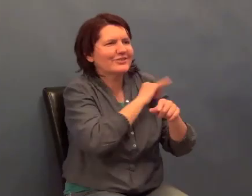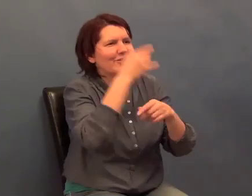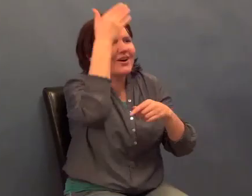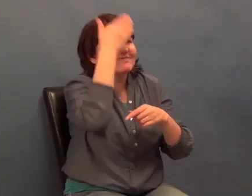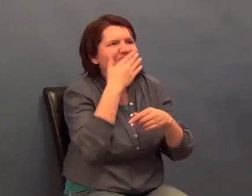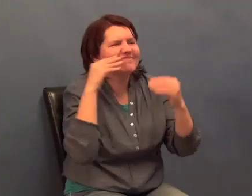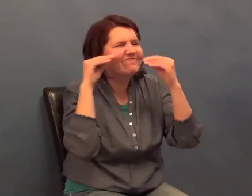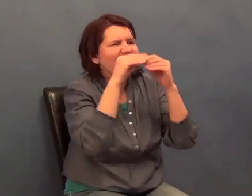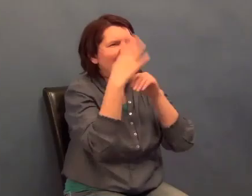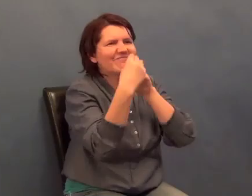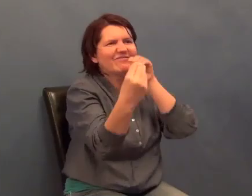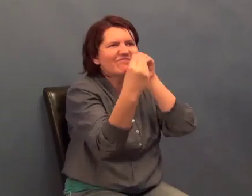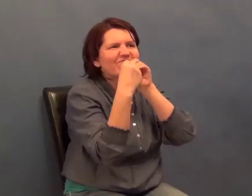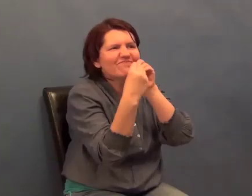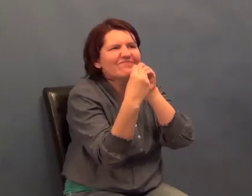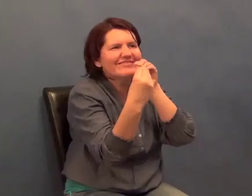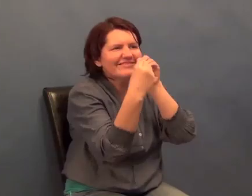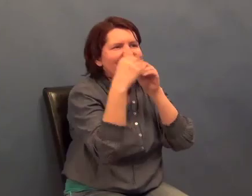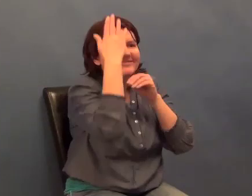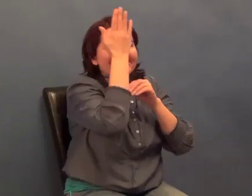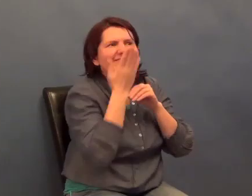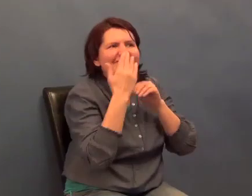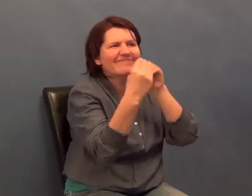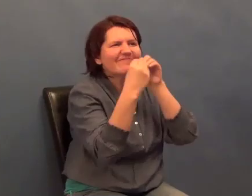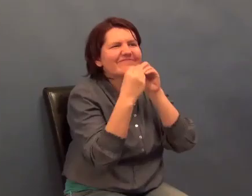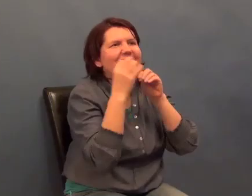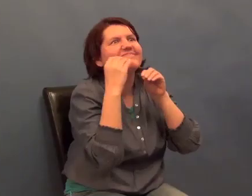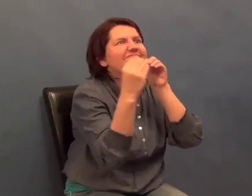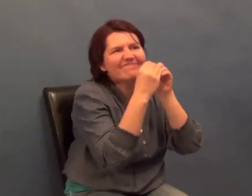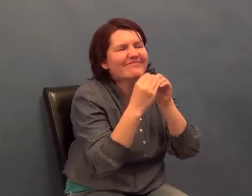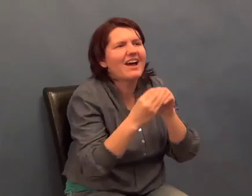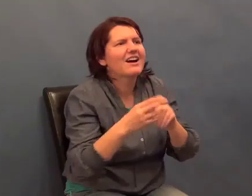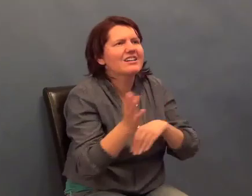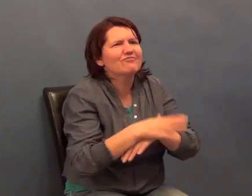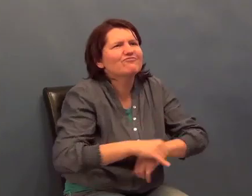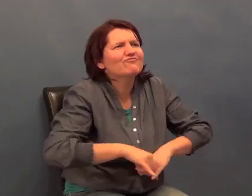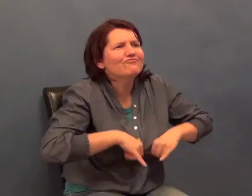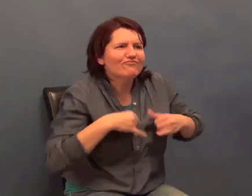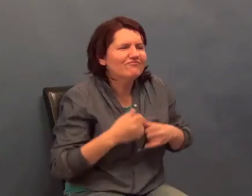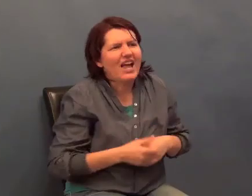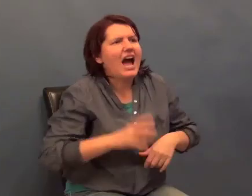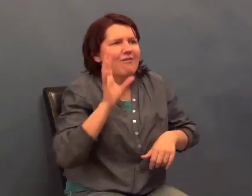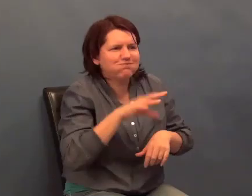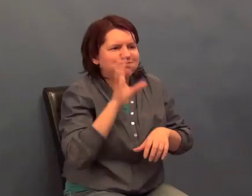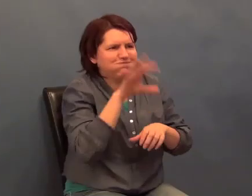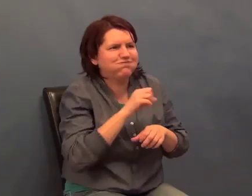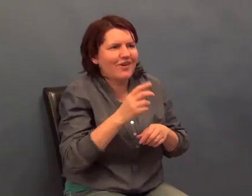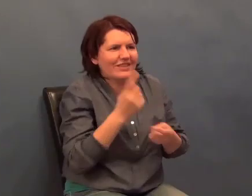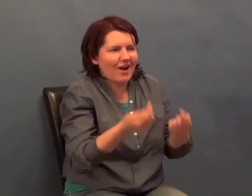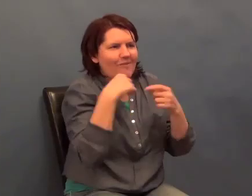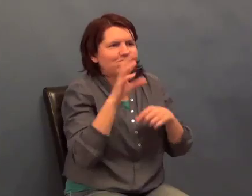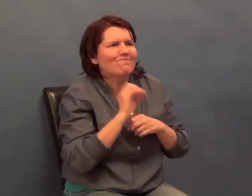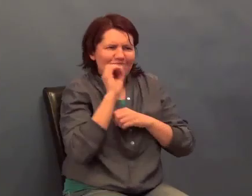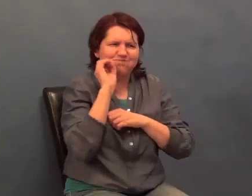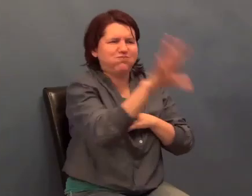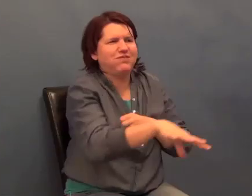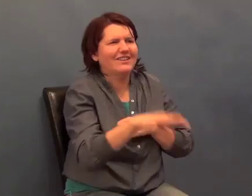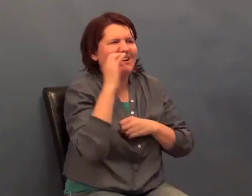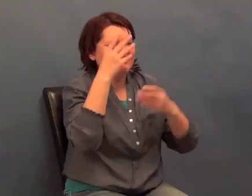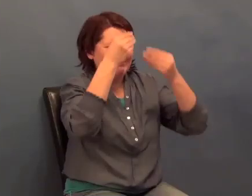Kot i ryba mierzą się wzrokiem przez ścianę akwarium. Ryba nabiera wody i pluje na kota.